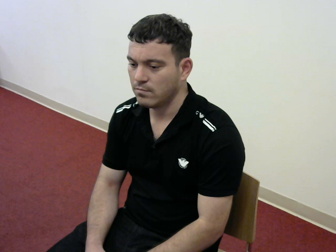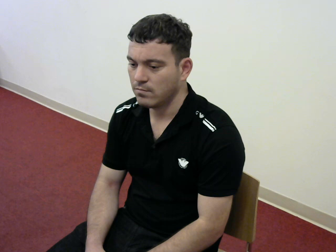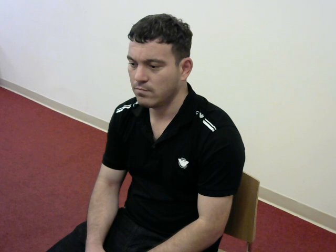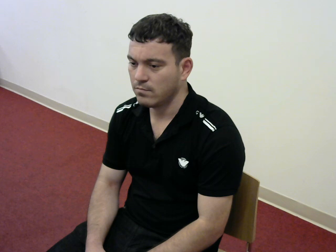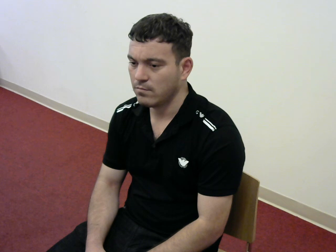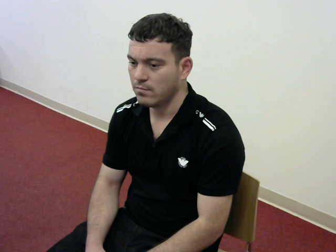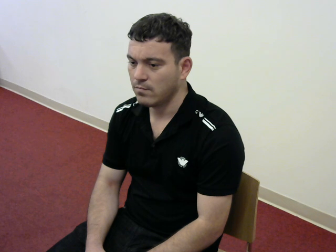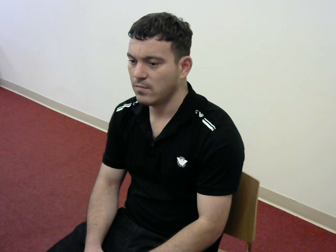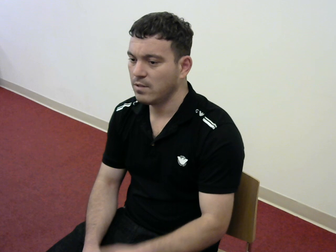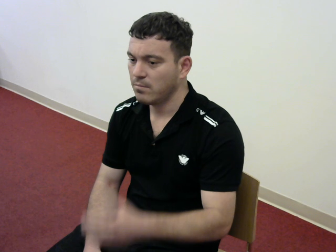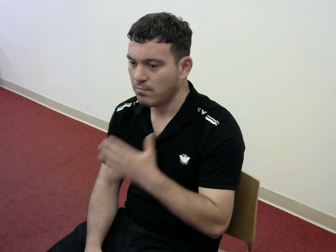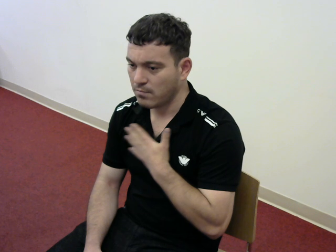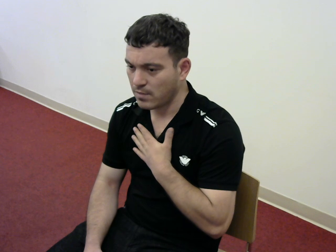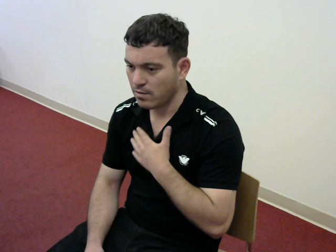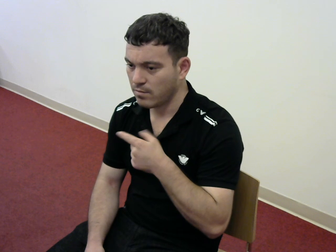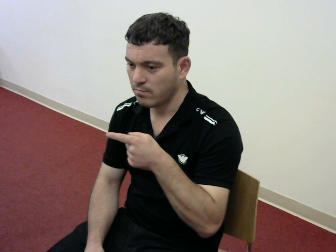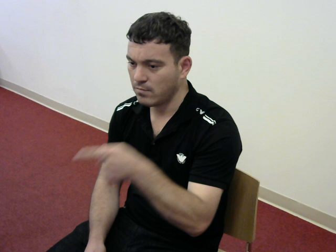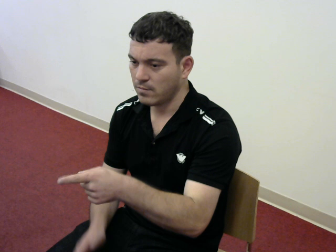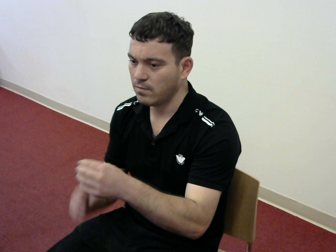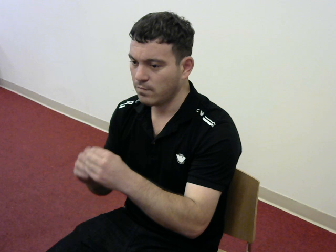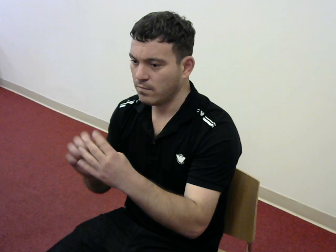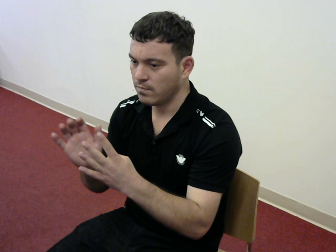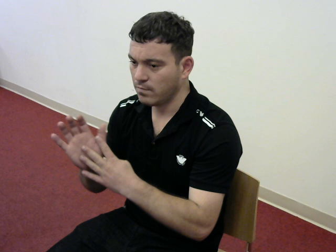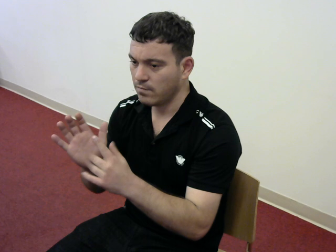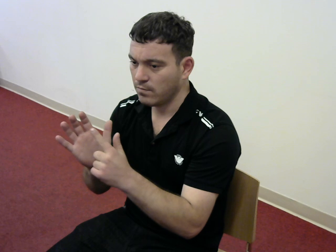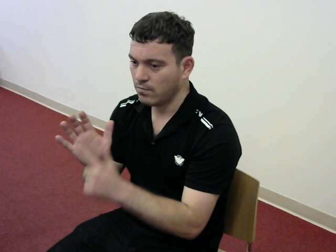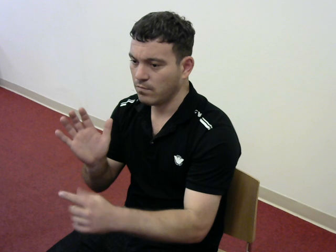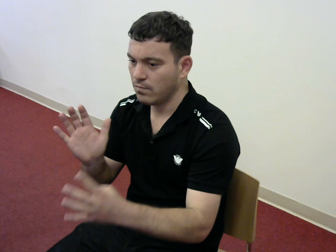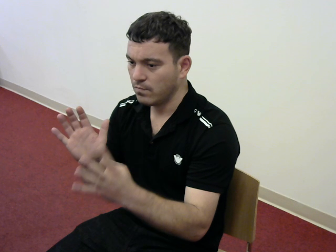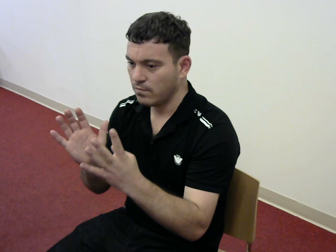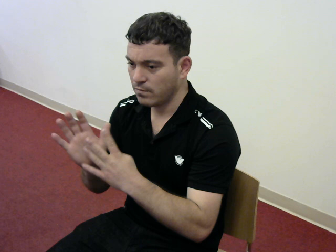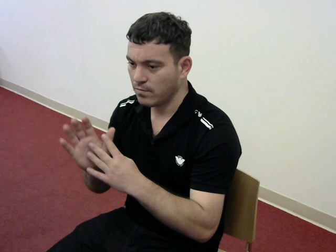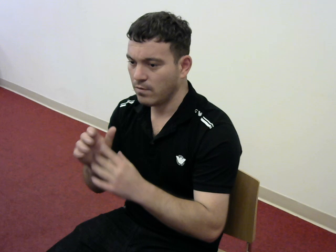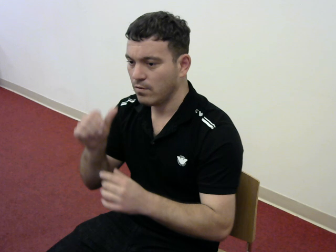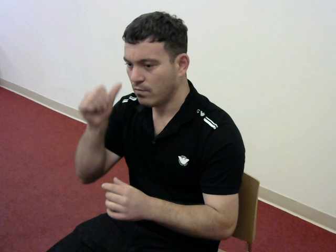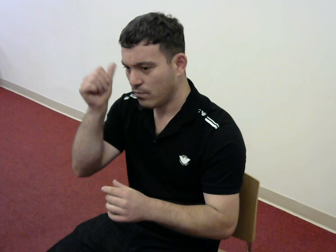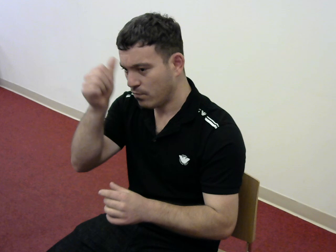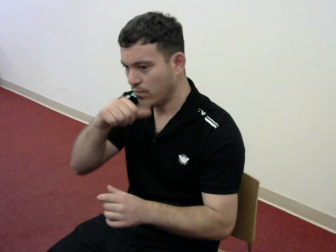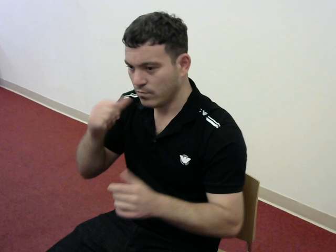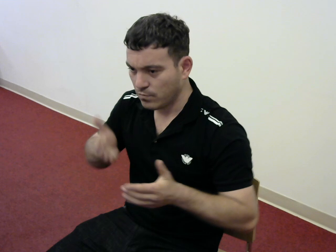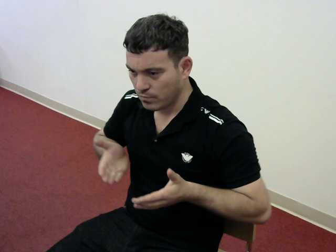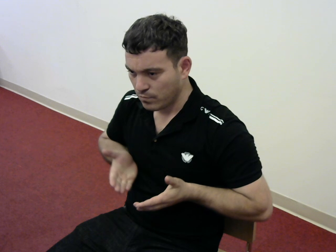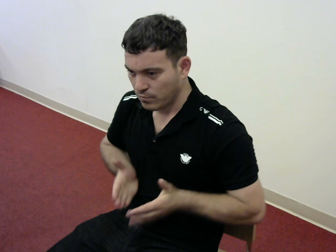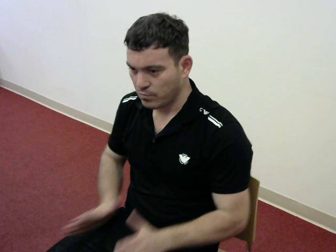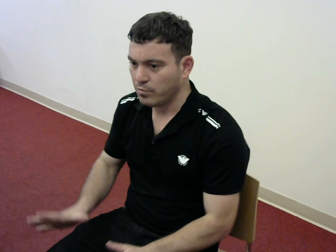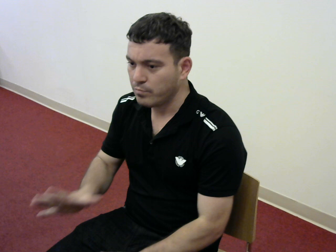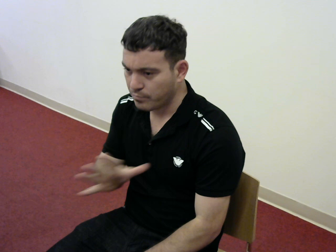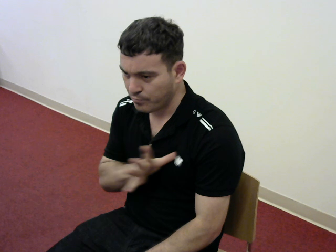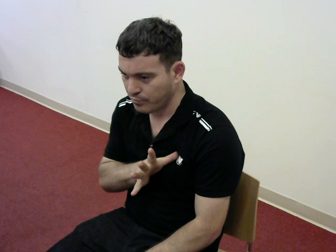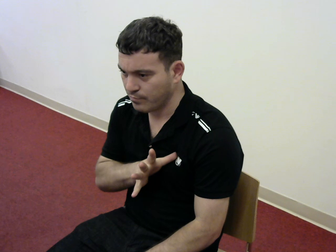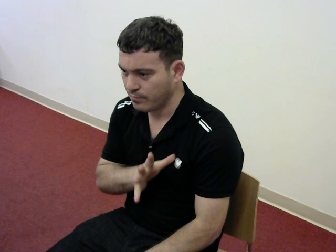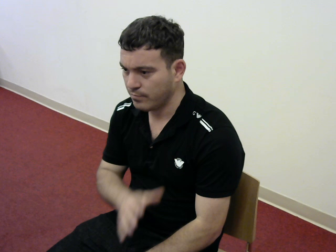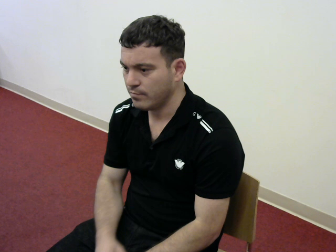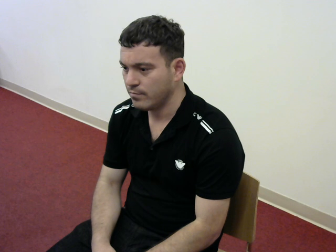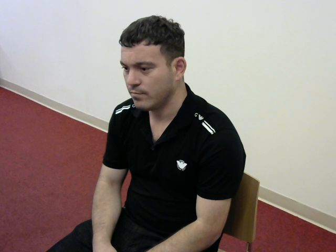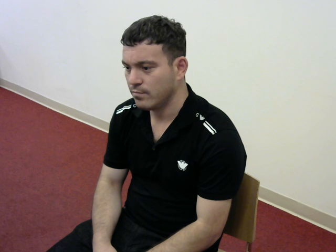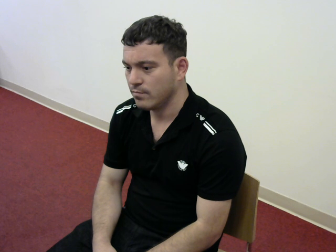Mən 1979-cu ildə anadan olmuşam